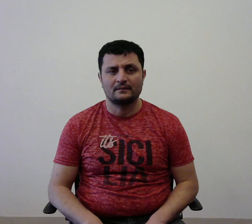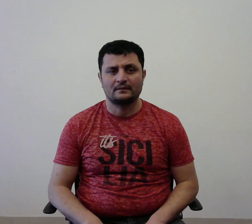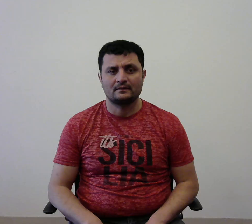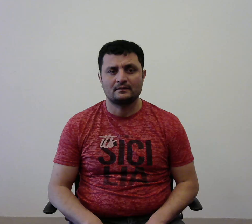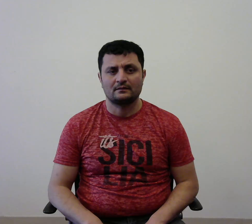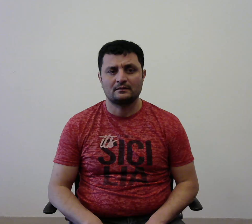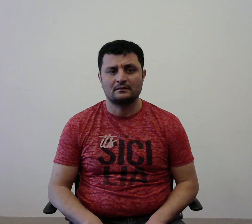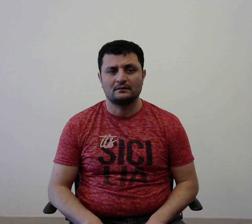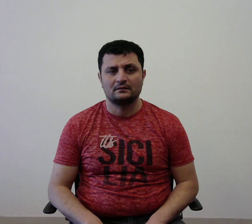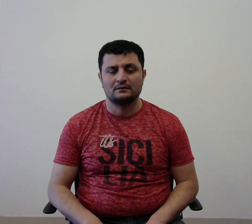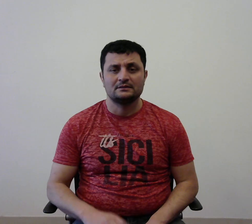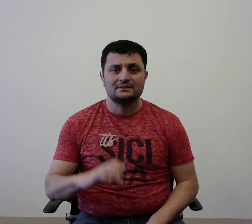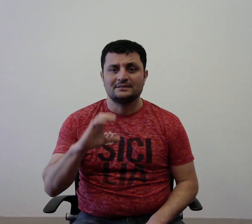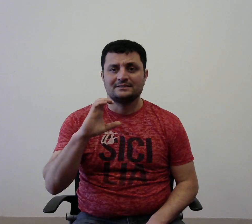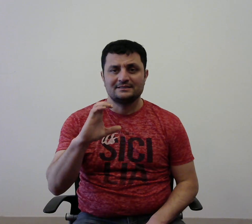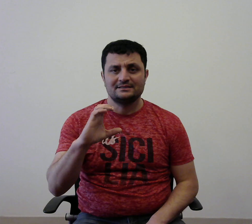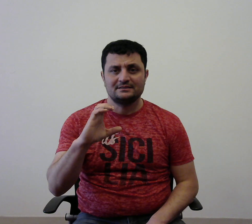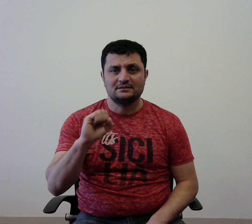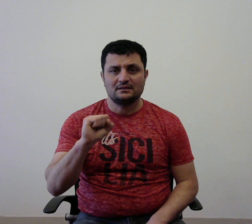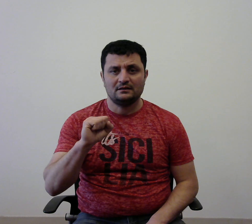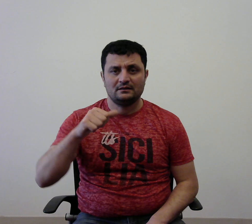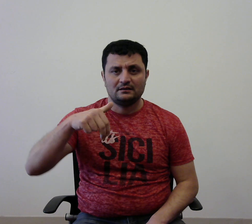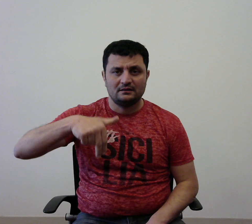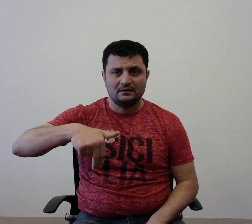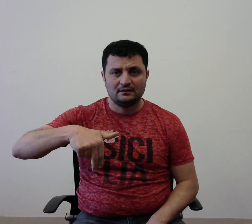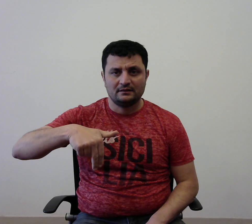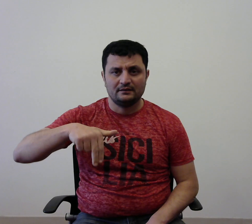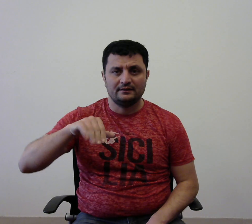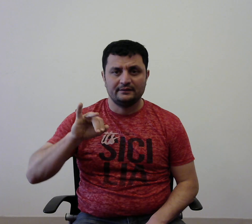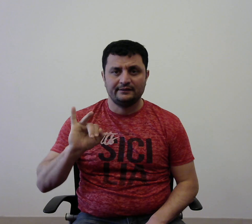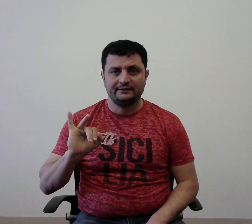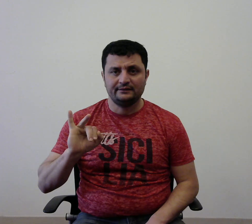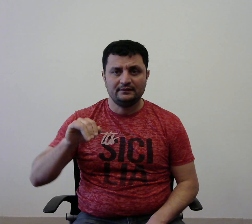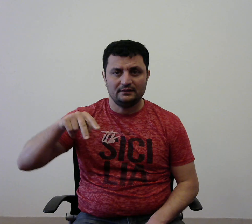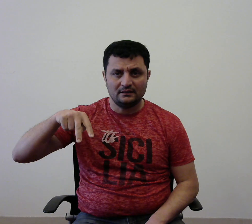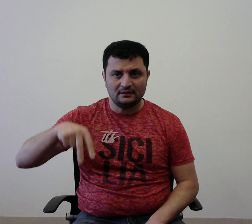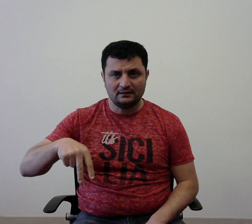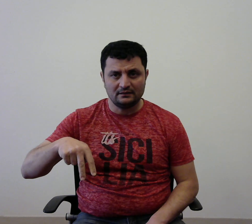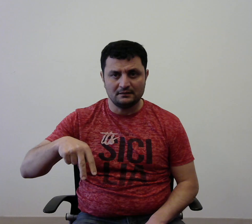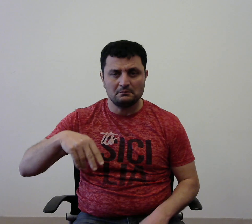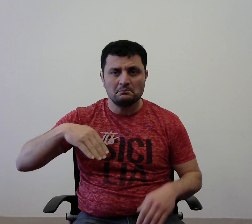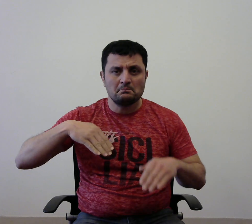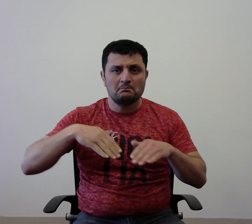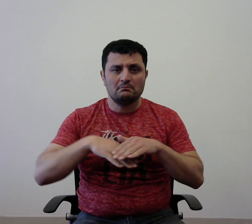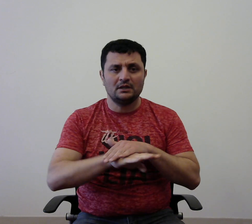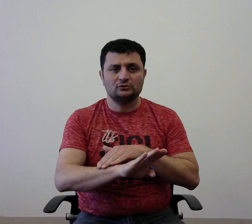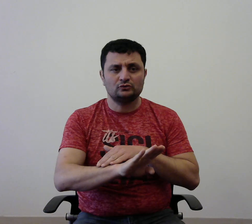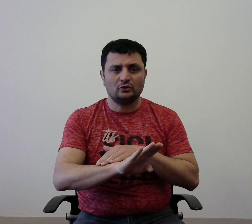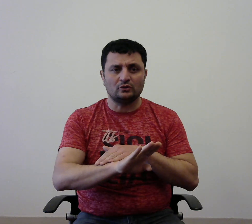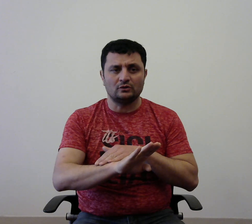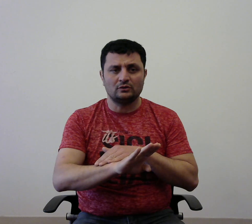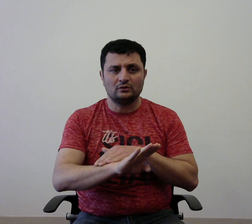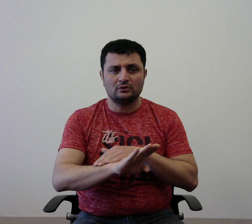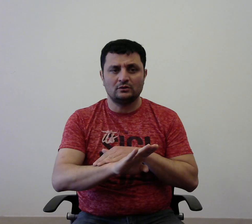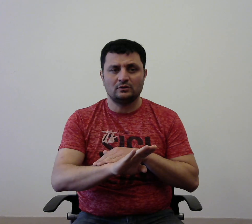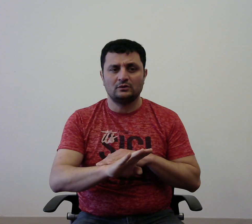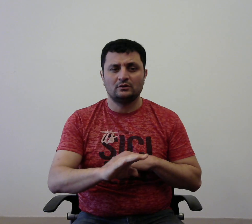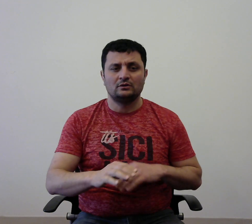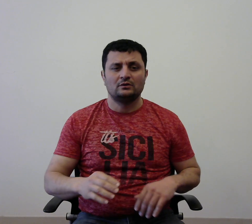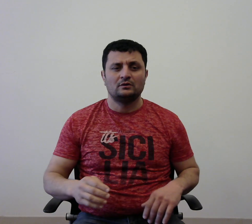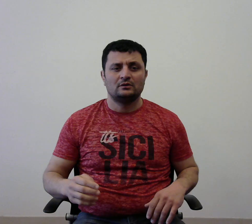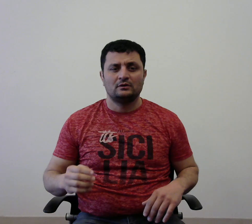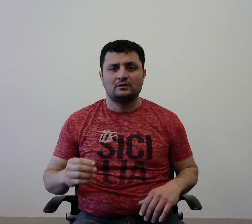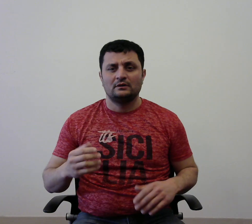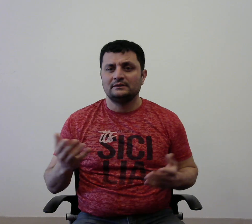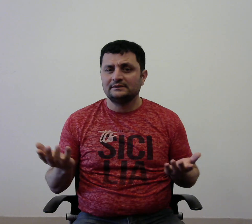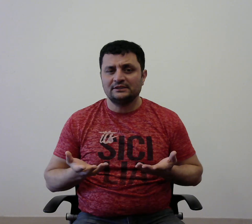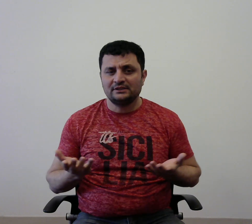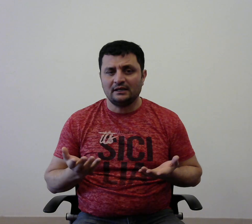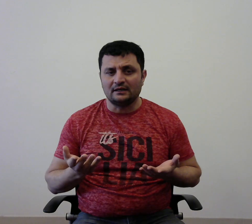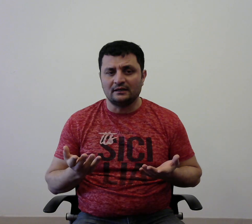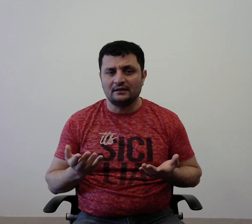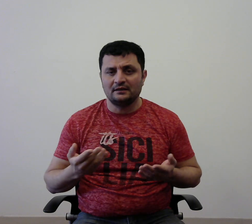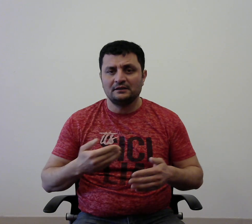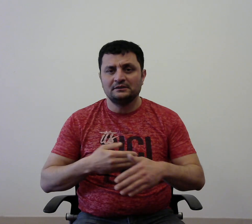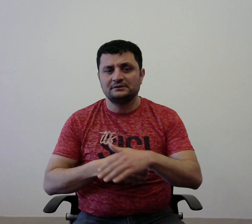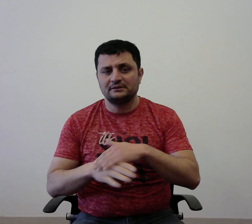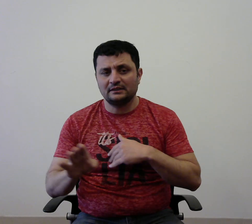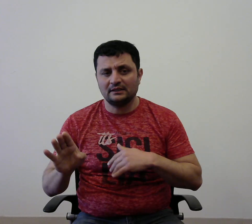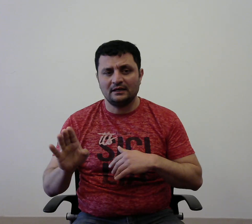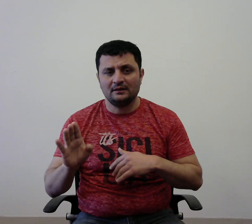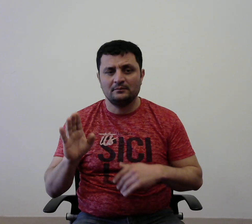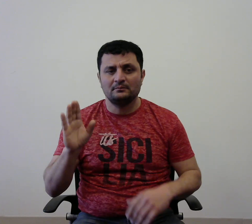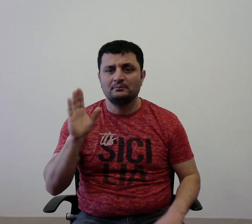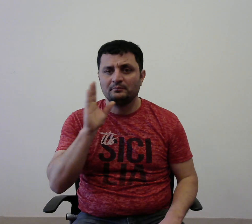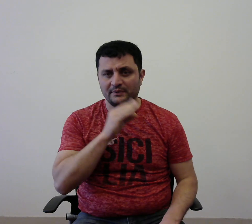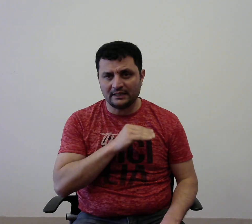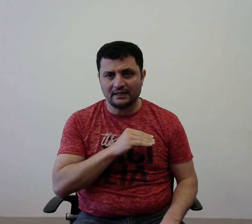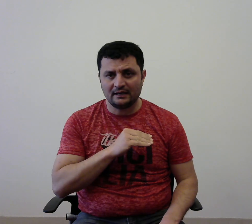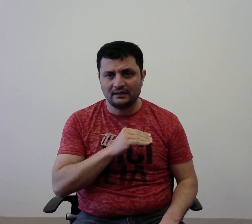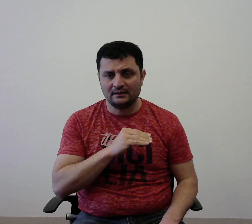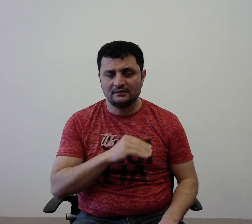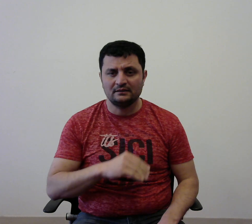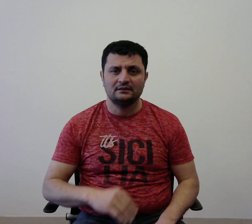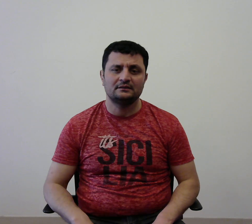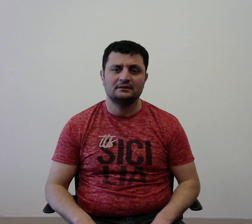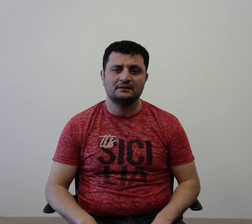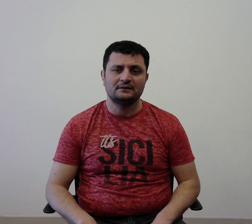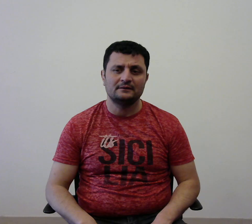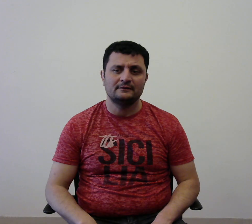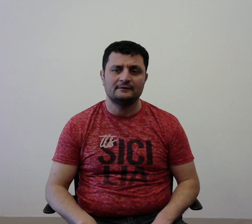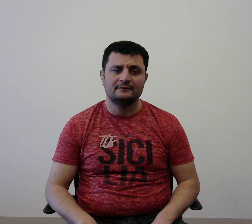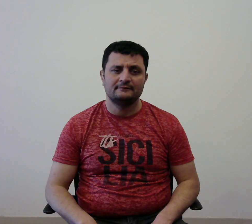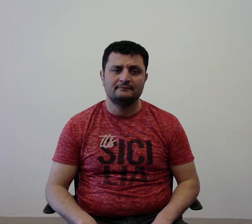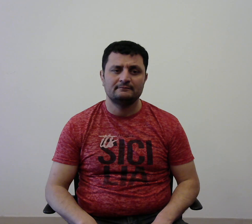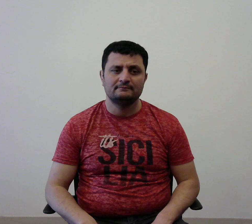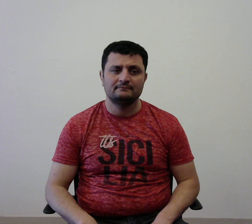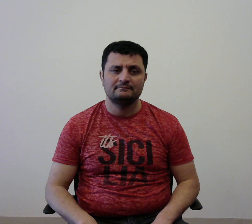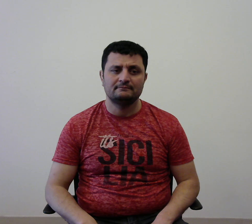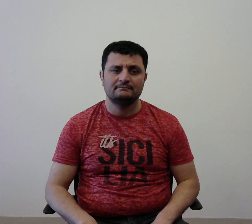Sahil metrosuna necə gedə bilərəm?